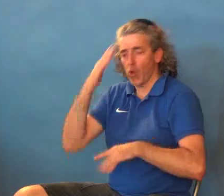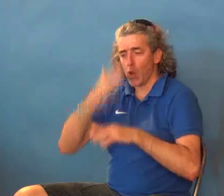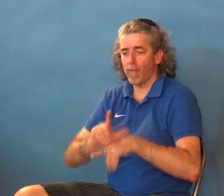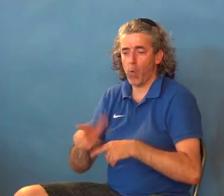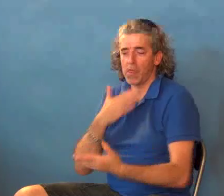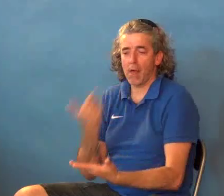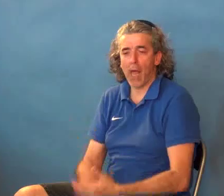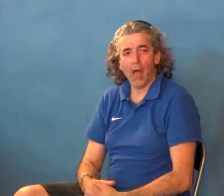Tam nie ma dwunastej w nocy.